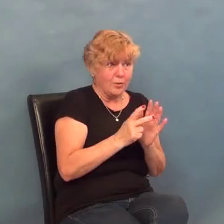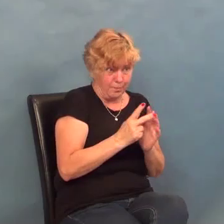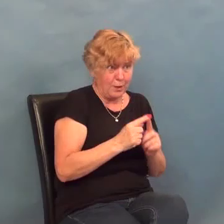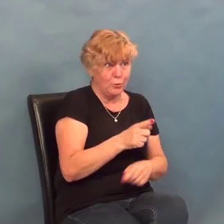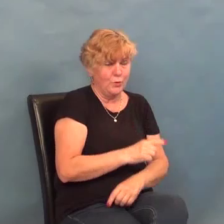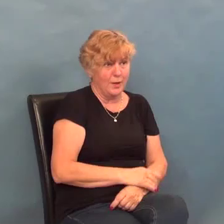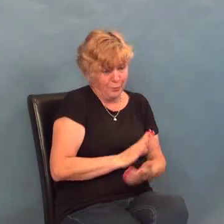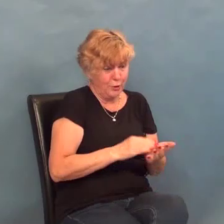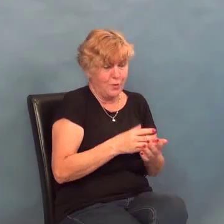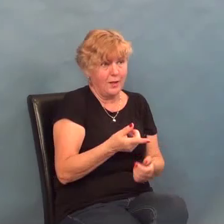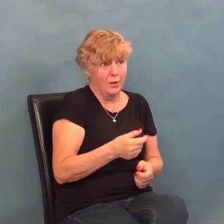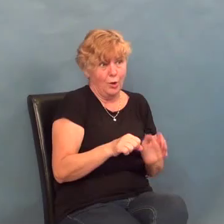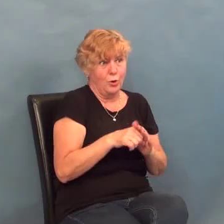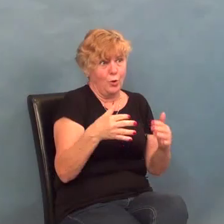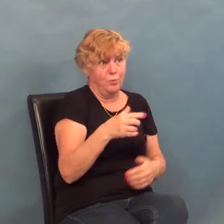Na przykład do klubu PZG.